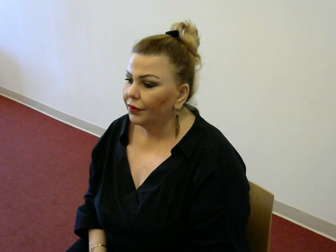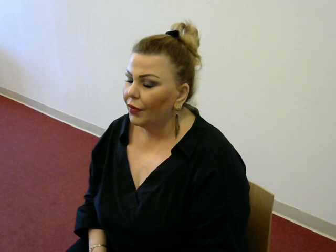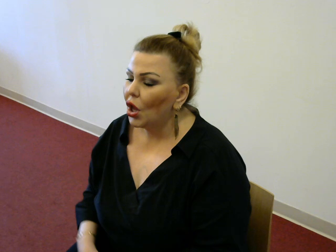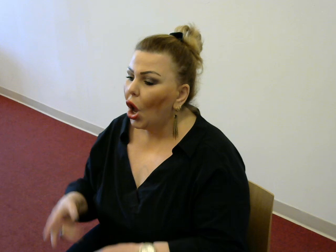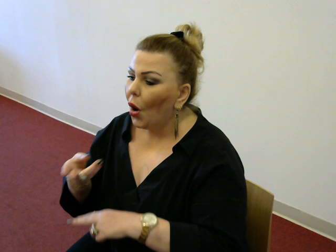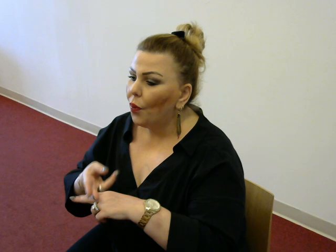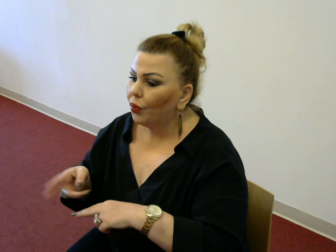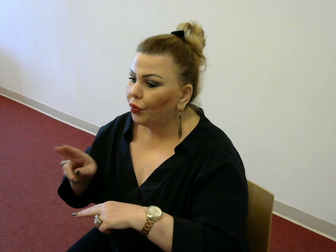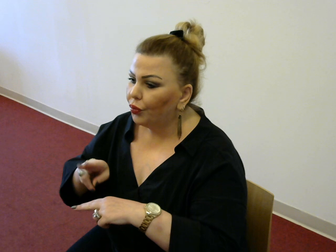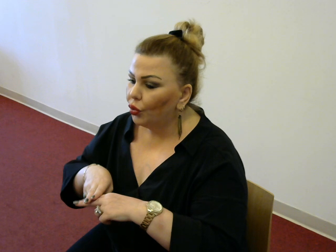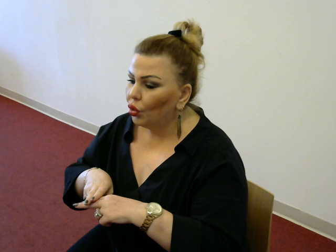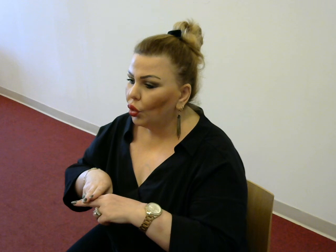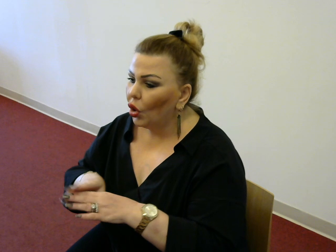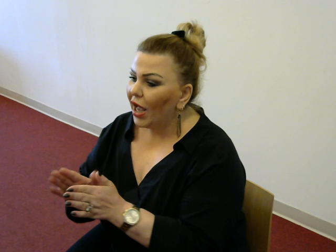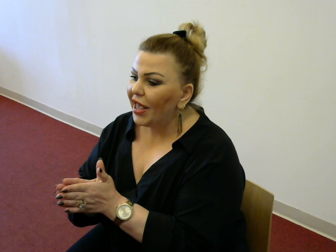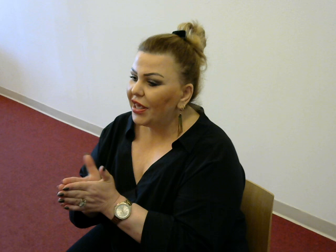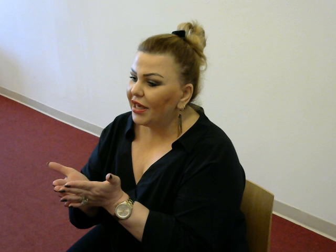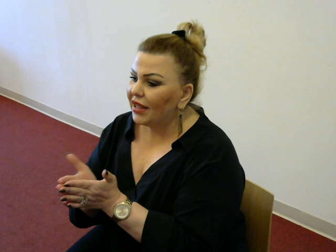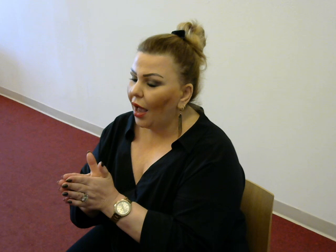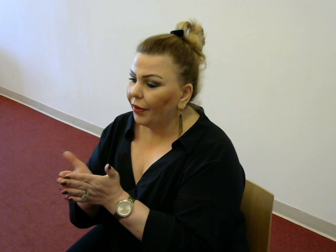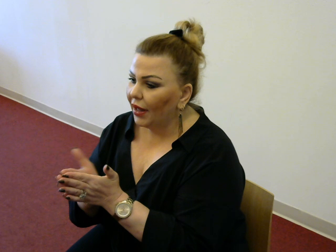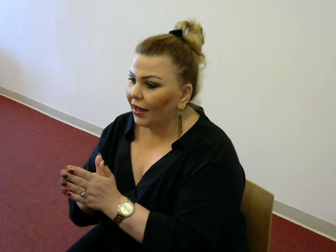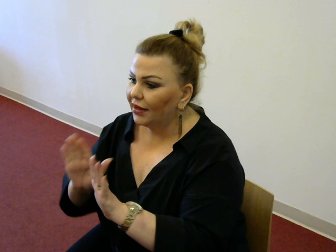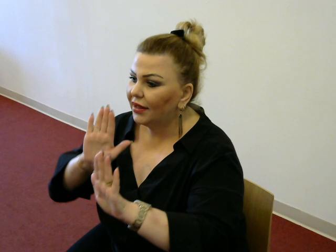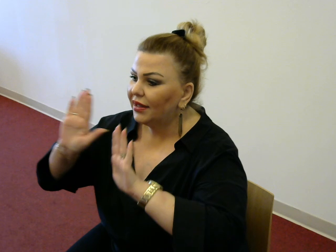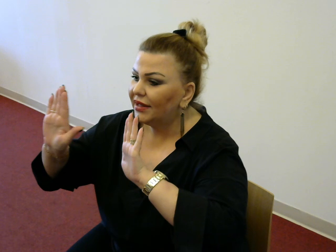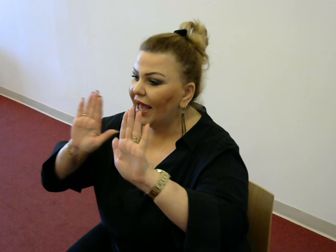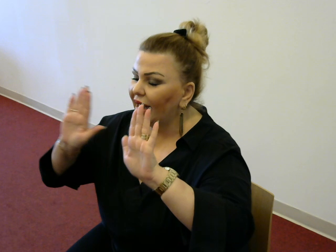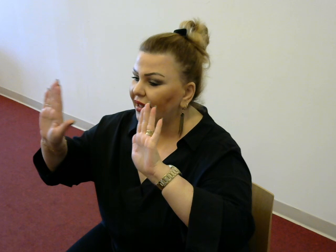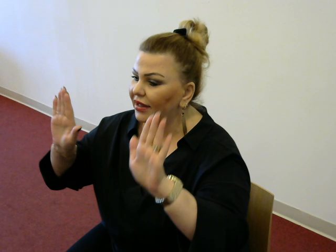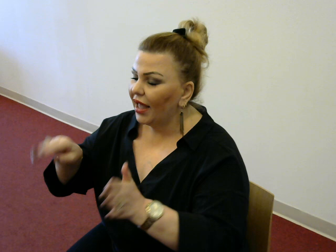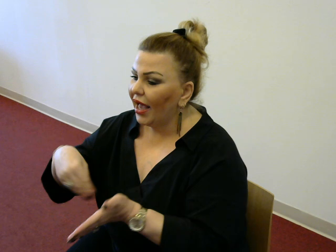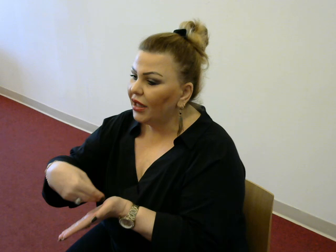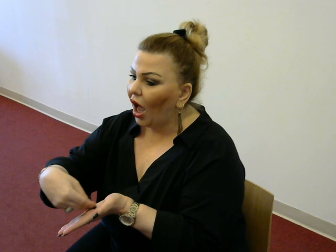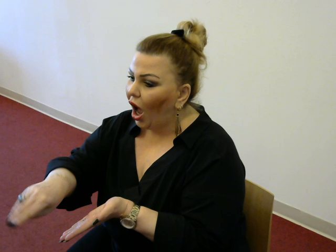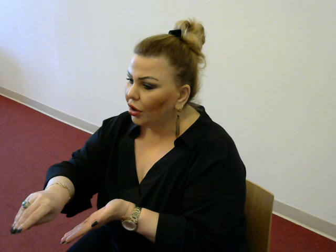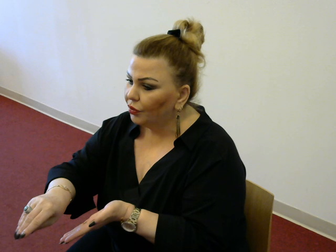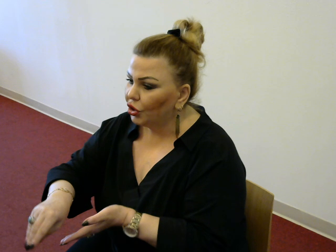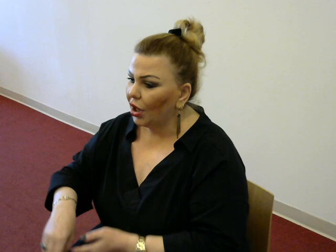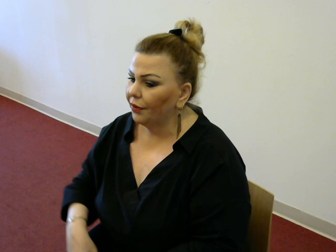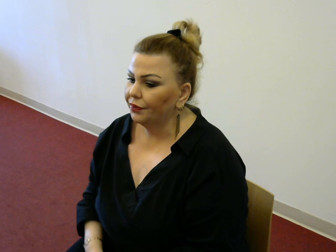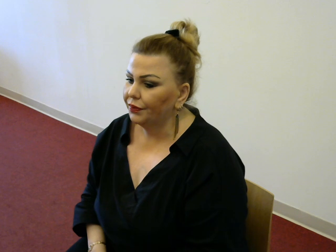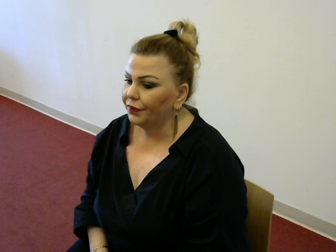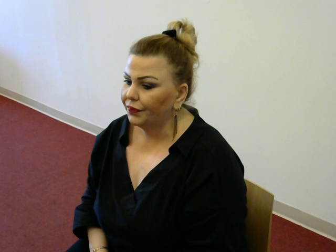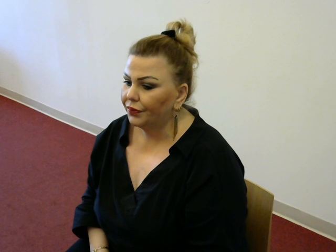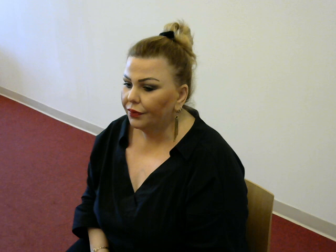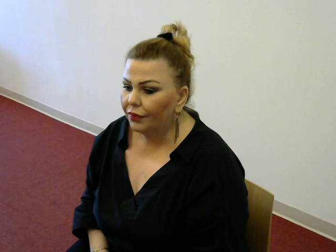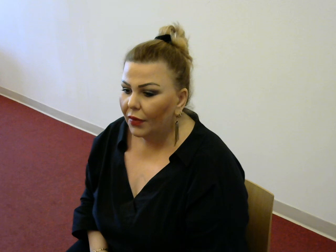Bu kitabları sərgidən almışam